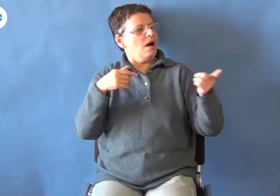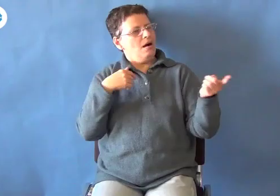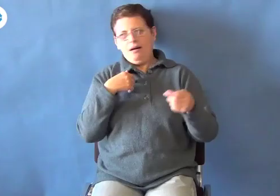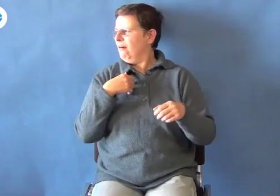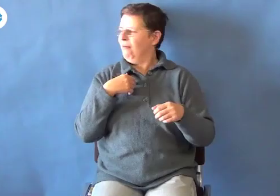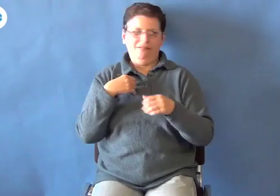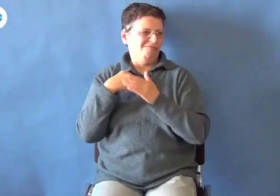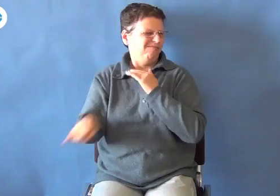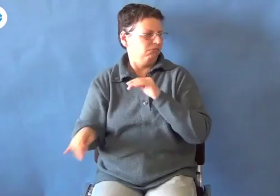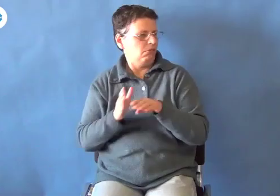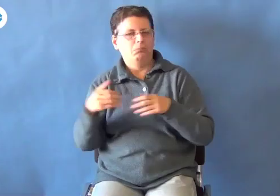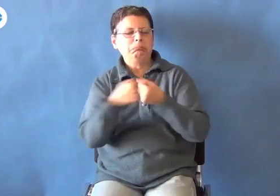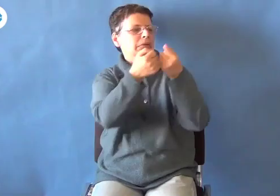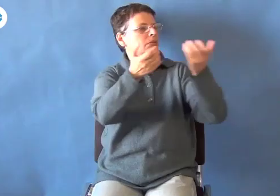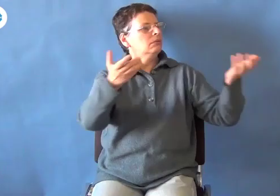A jeśli ktoś przejedzie ignorując znak, może być wypadek.